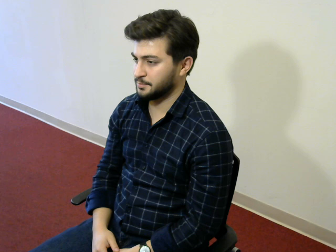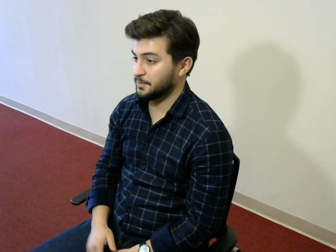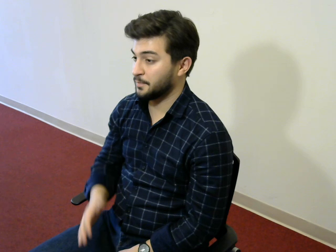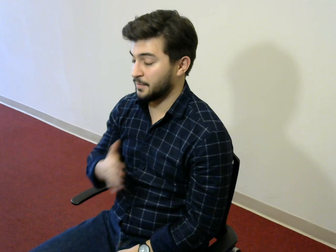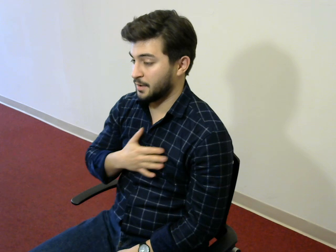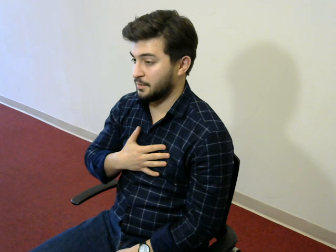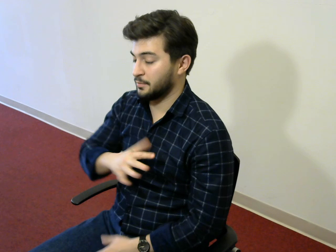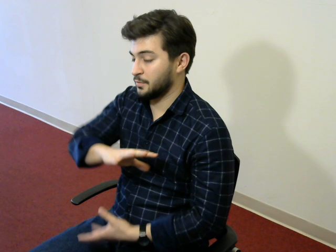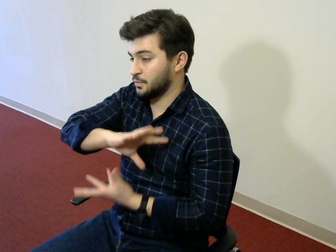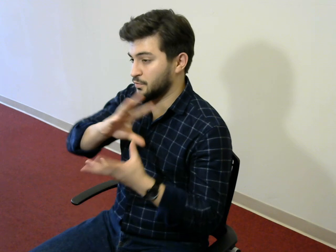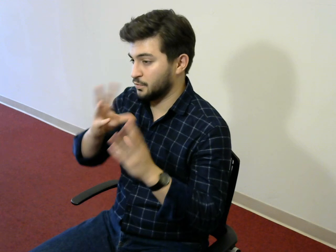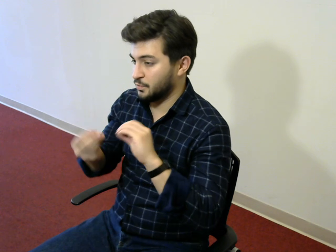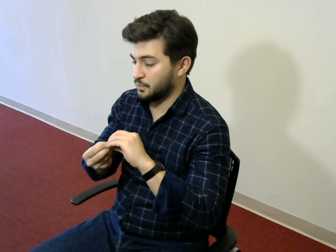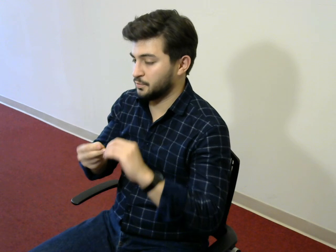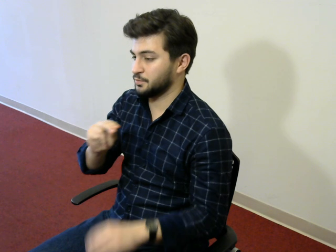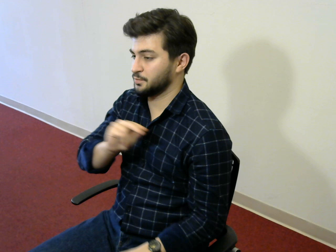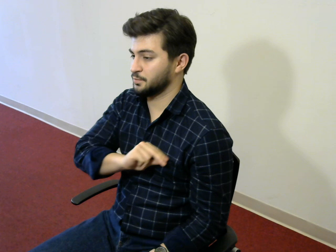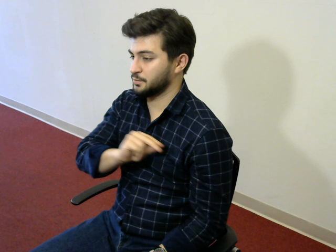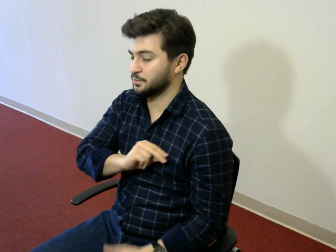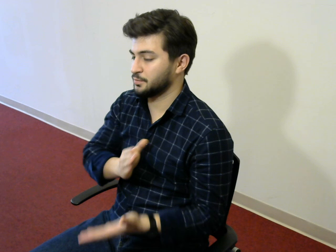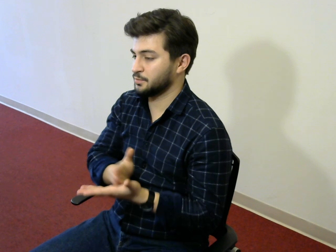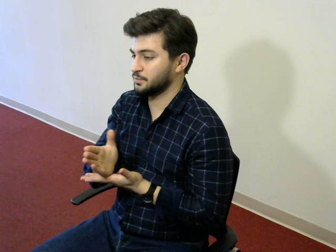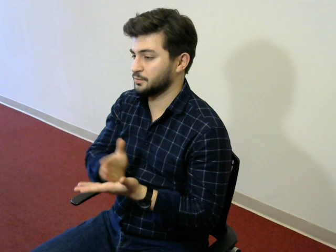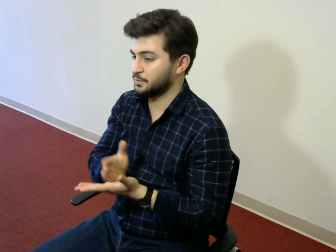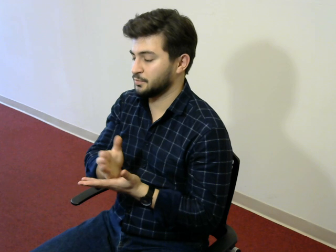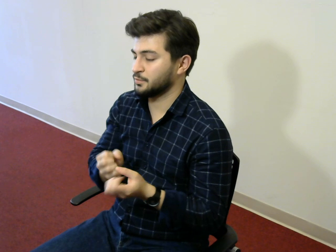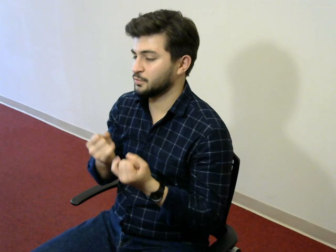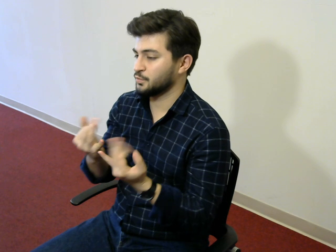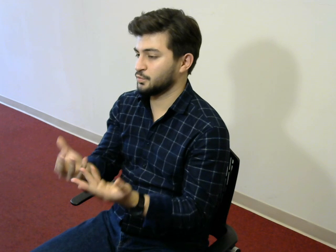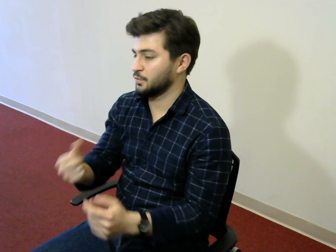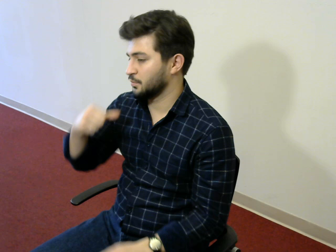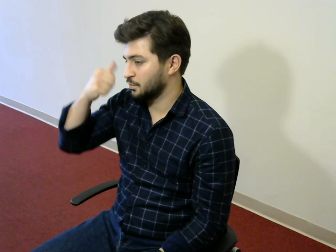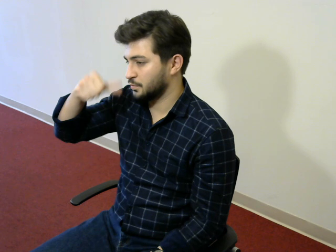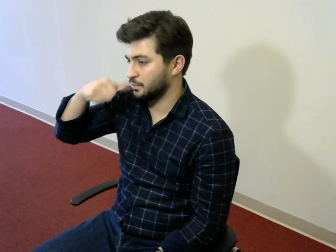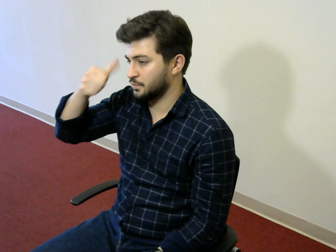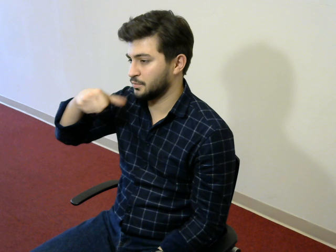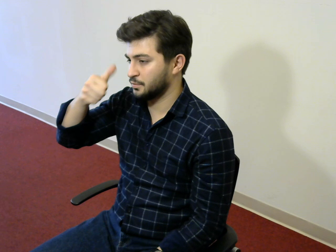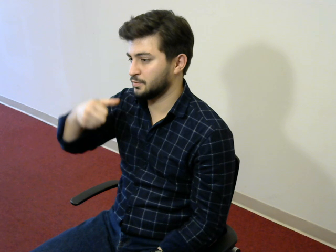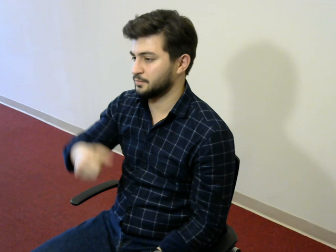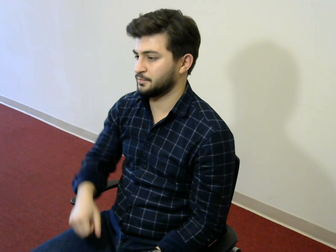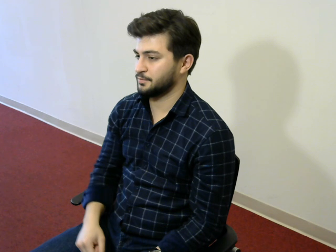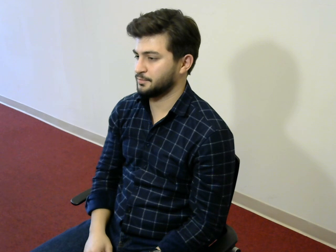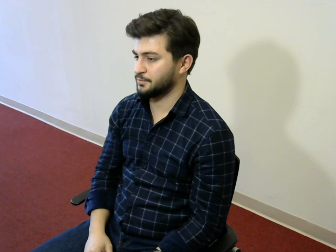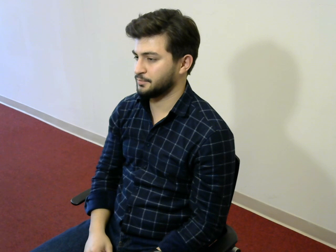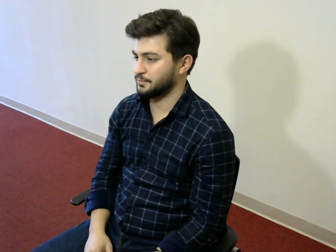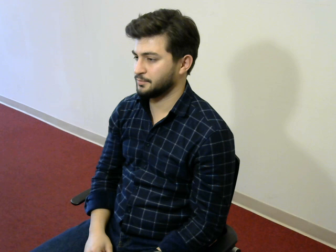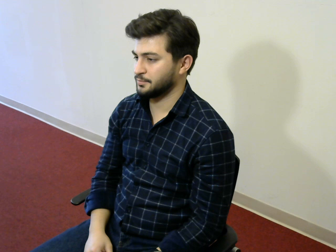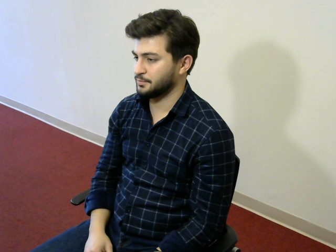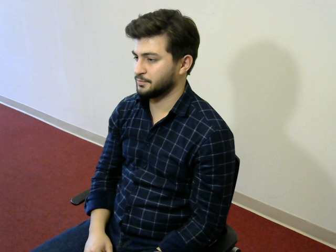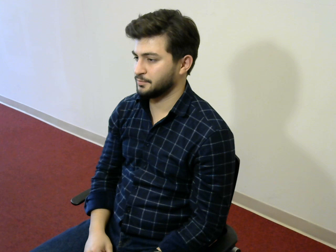Mənim ümumi iş stajım neçə ildir?